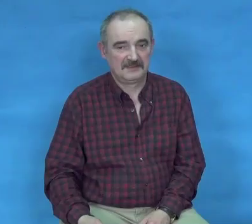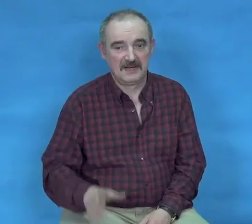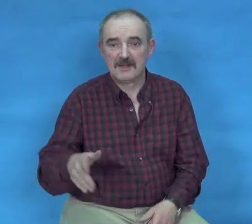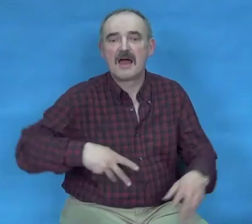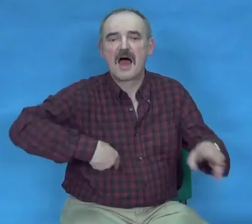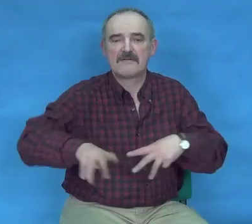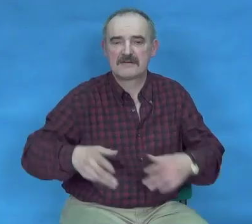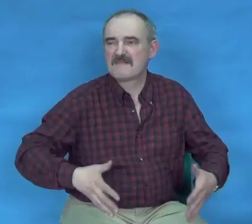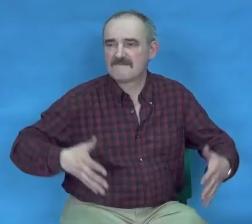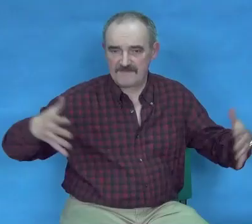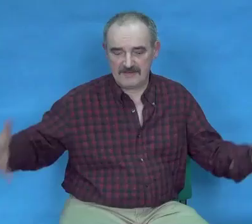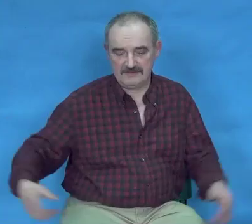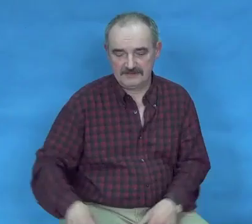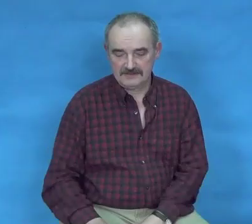Takie znaki są na wielkich autostradach.